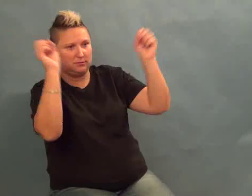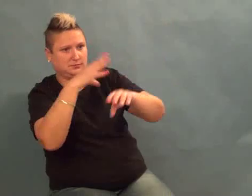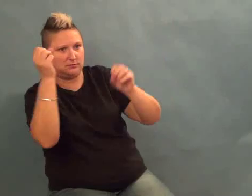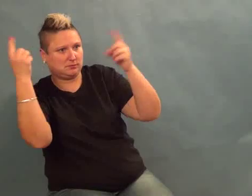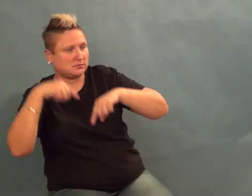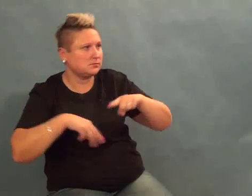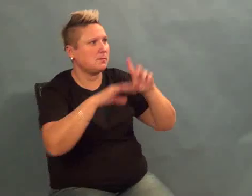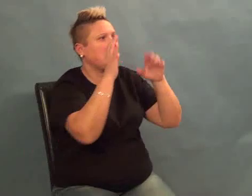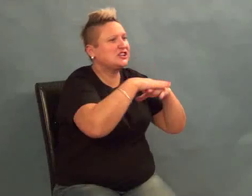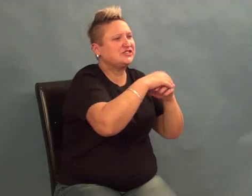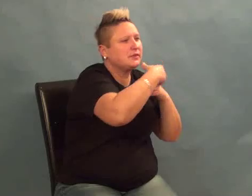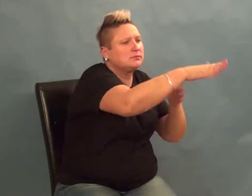Otwierają wszystkie drzwi po kolei.